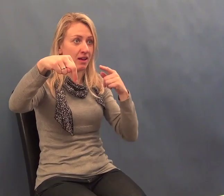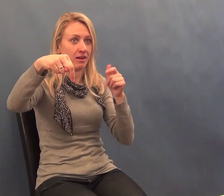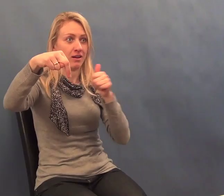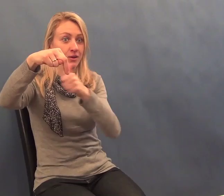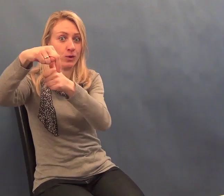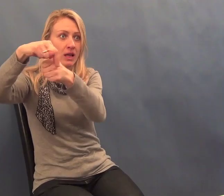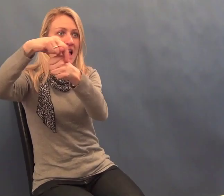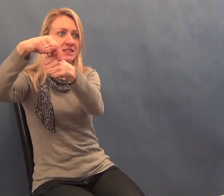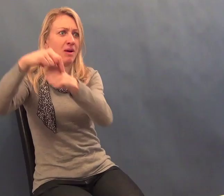Podchodzi do niego i razem odchodzą.